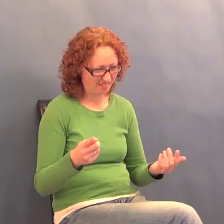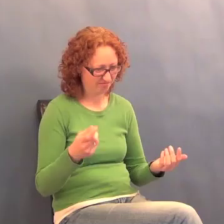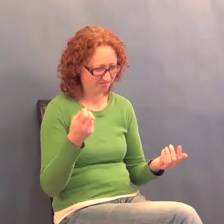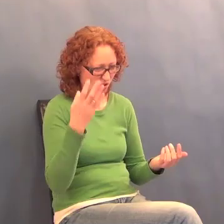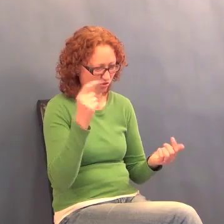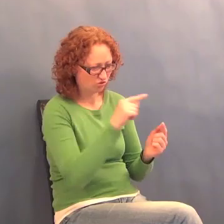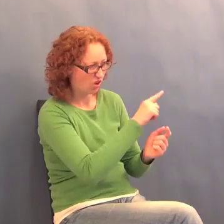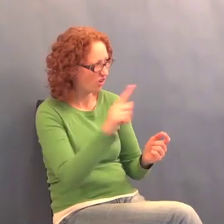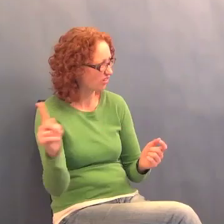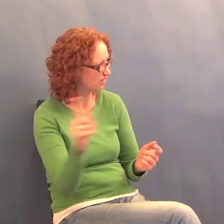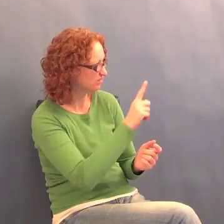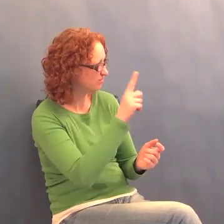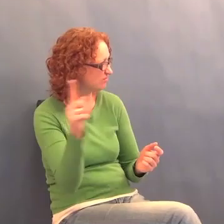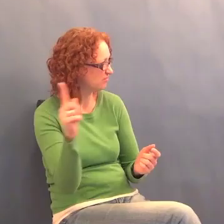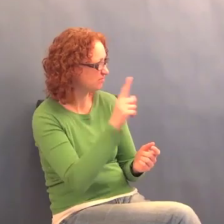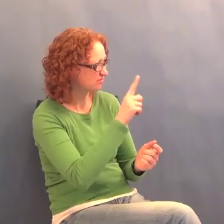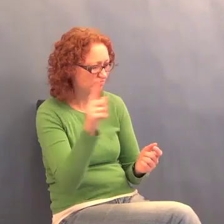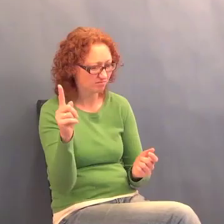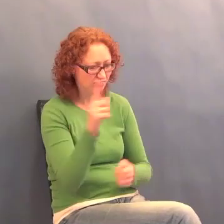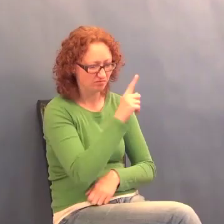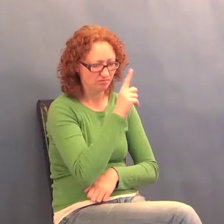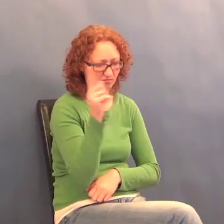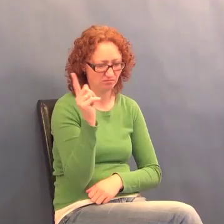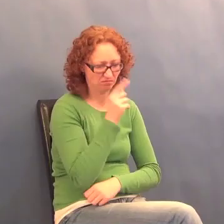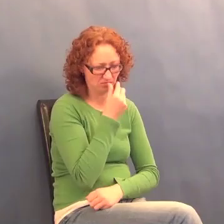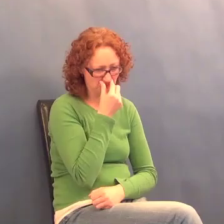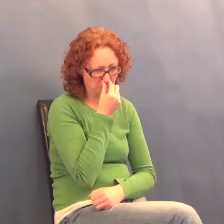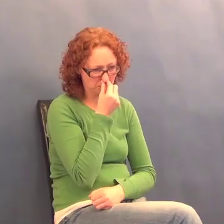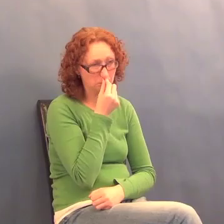Coś dla przejeżdżających pociągów.